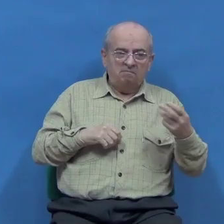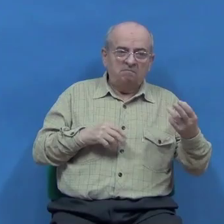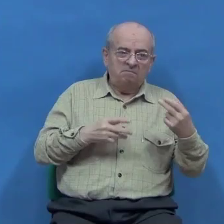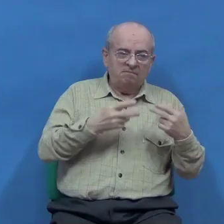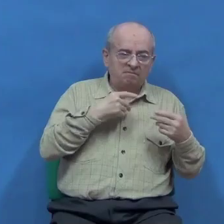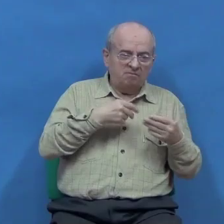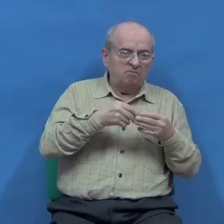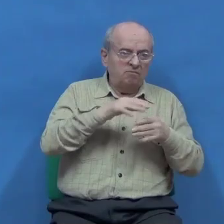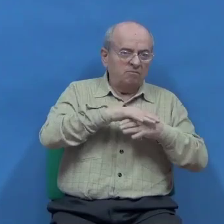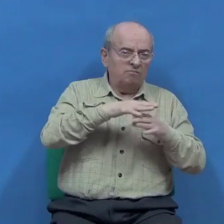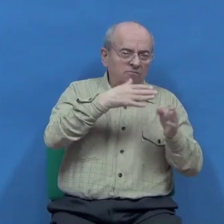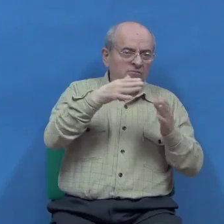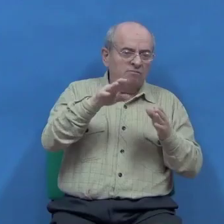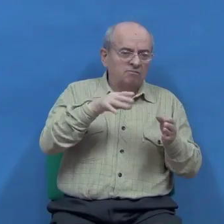Widzi, że kobieta płaci za gotowe okno.